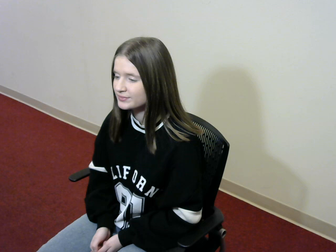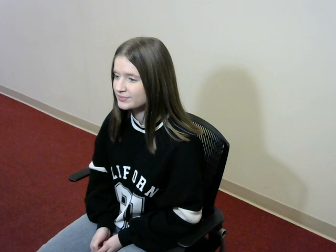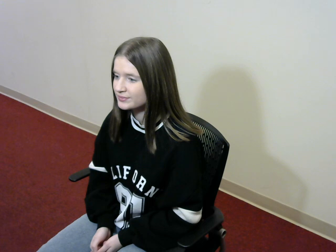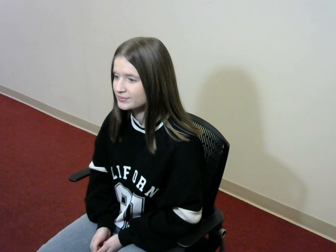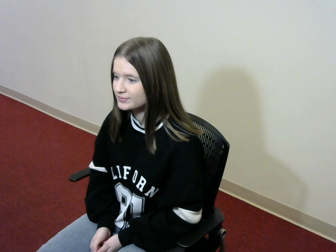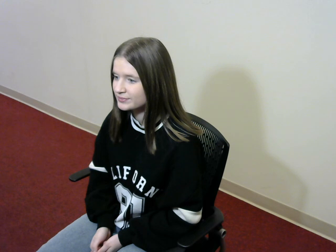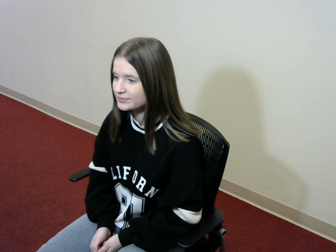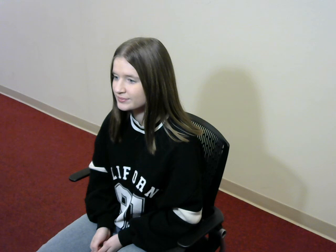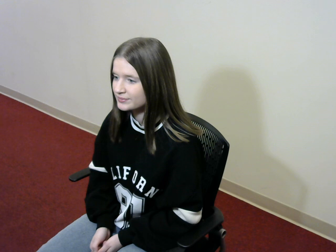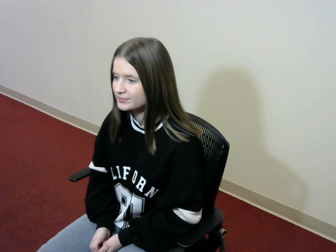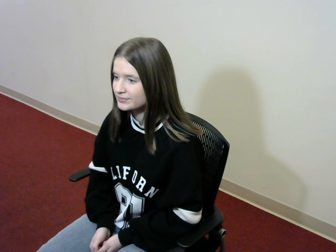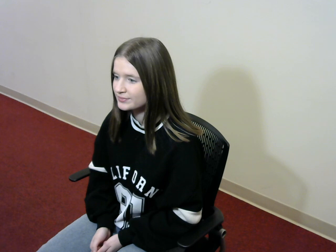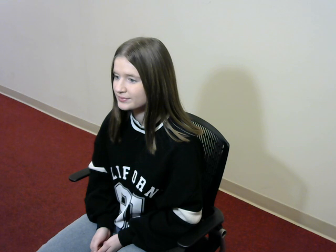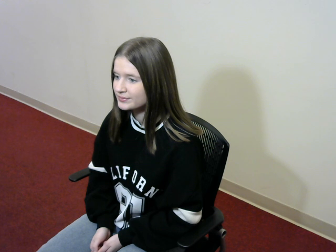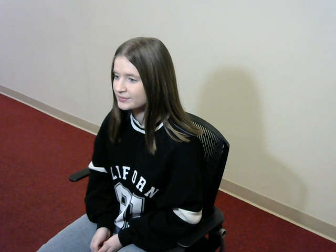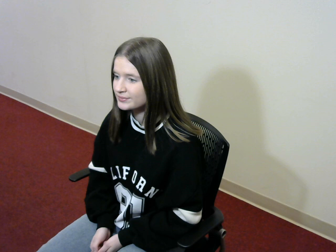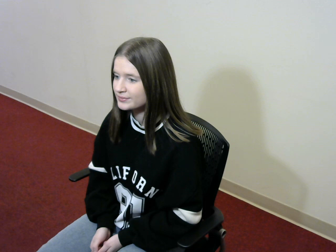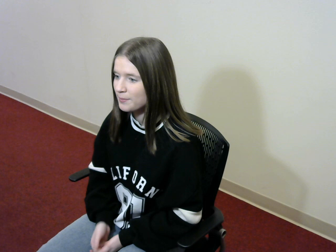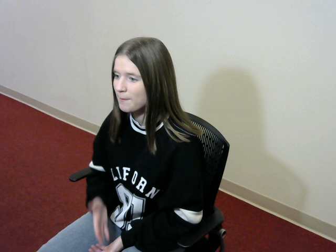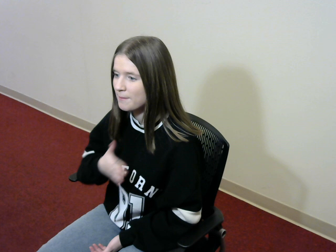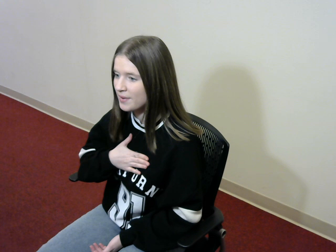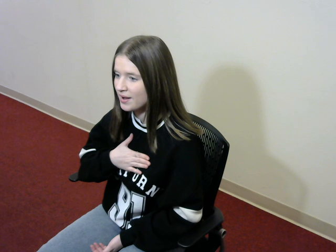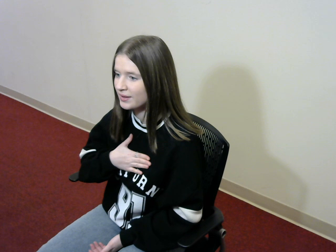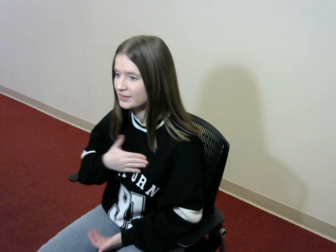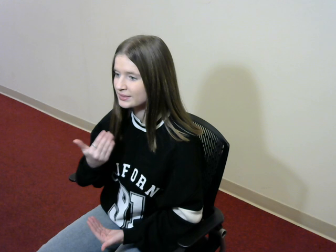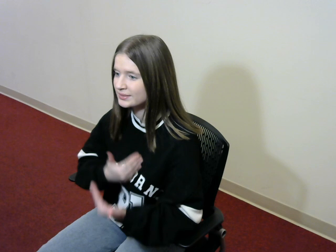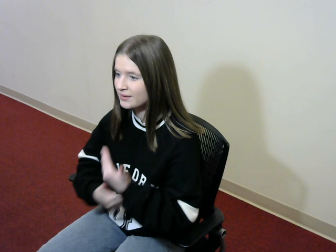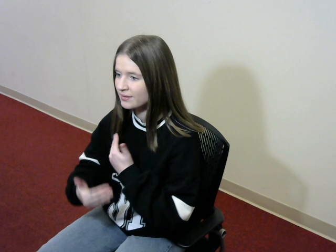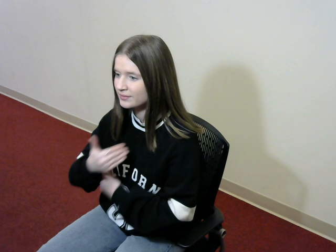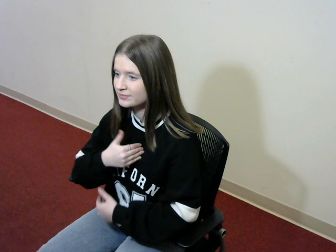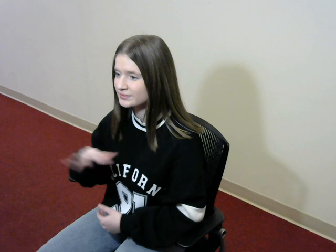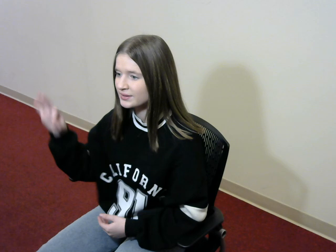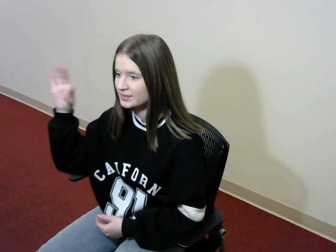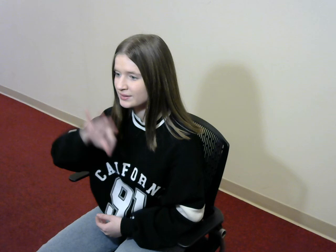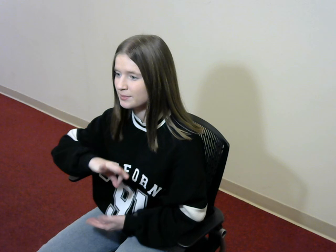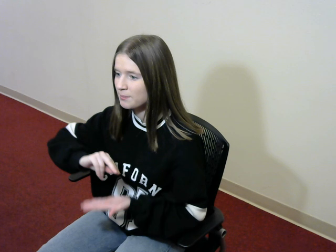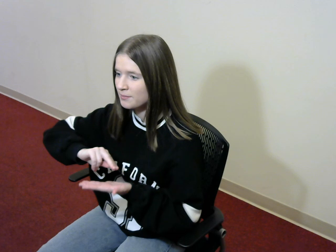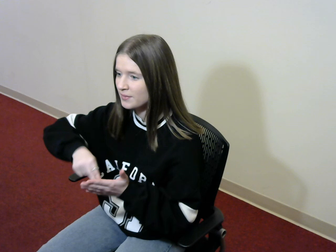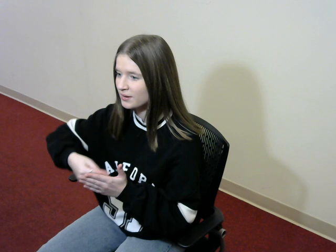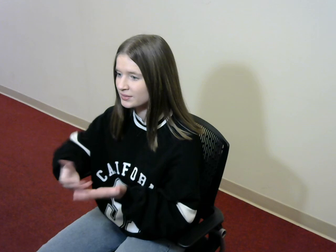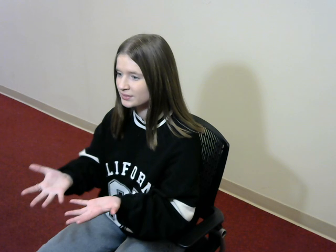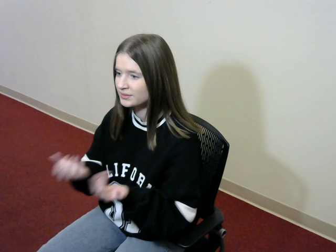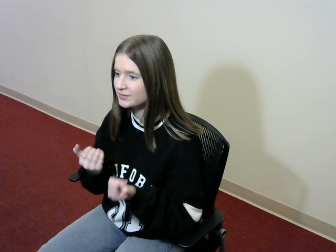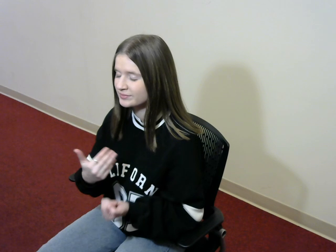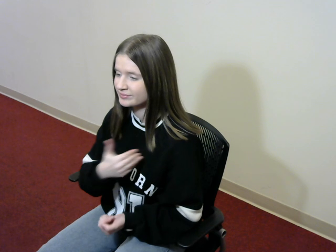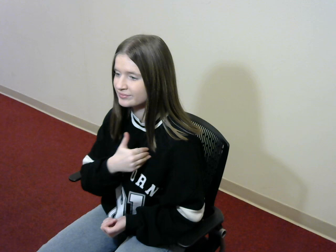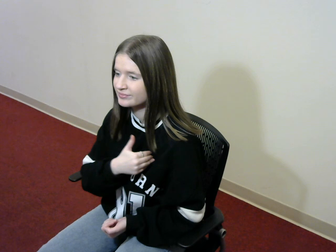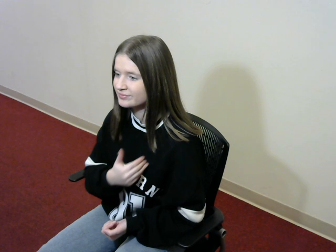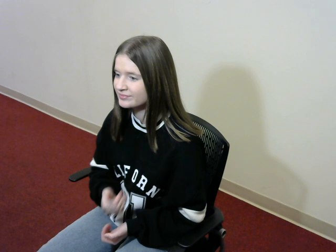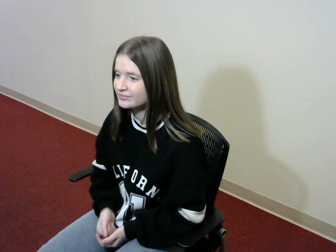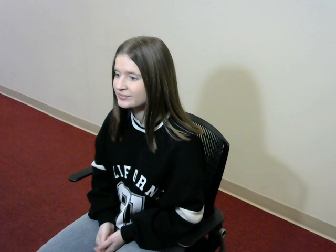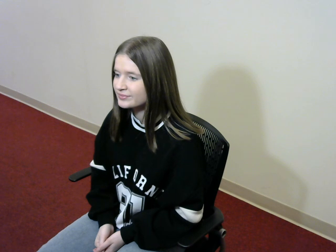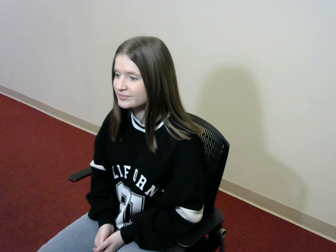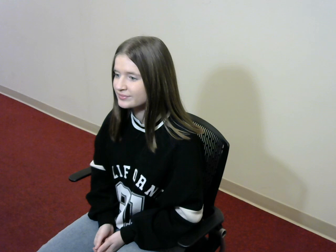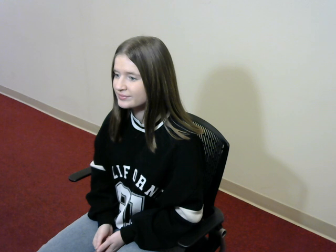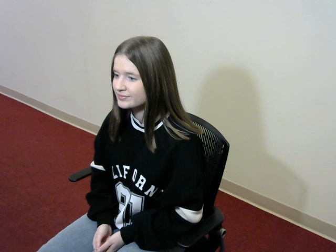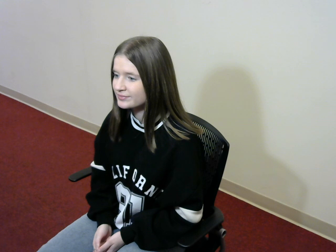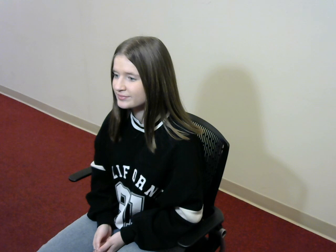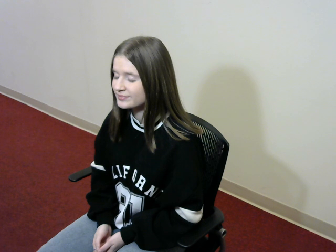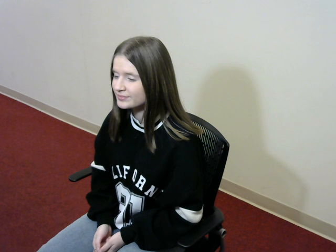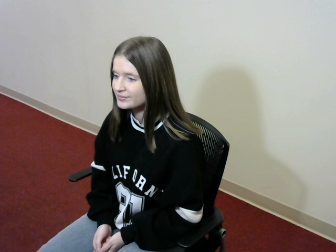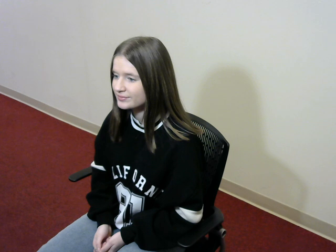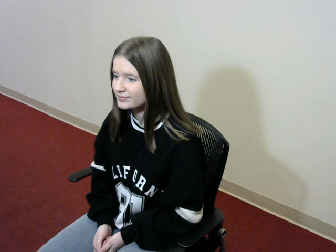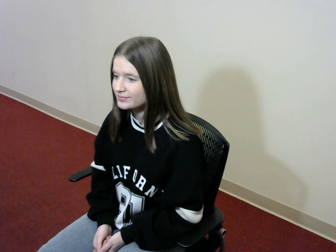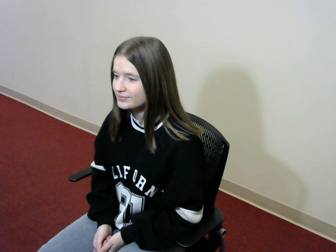Mən əlillik haqqında arayış almaq istəyirəm